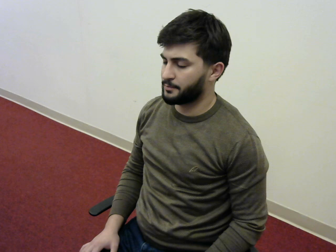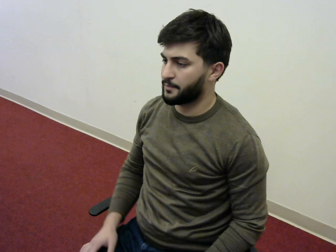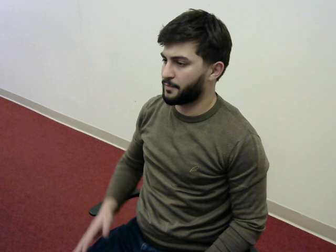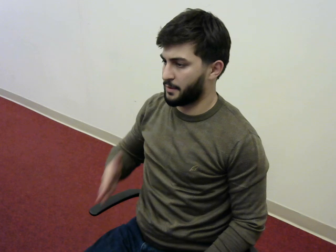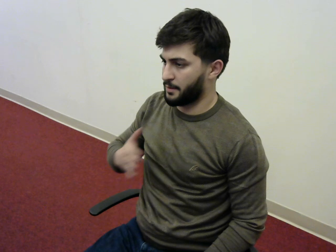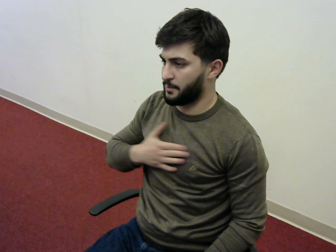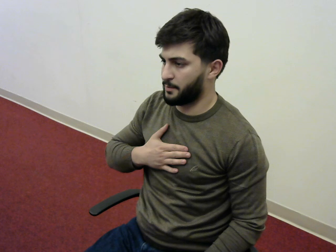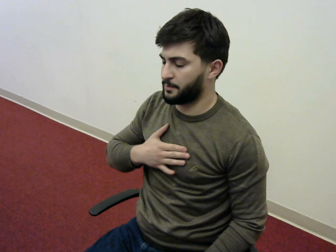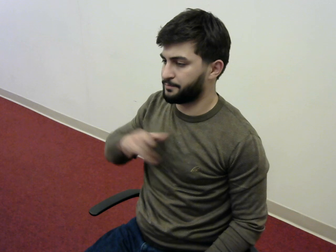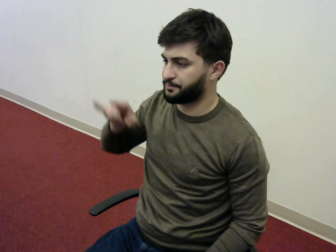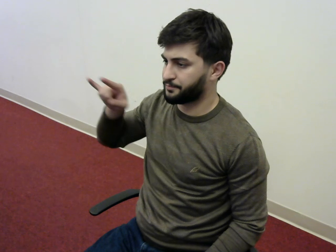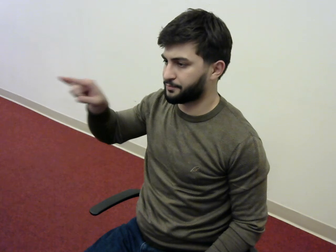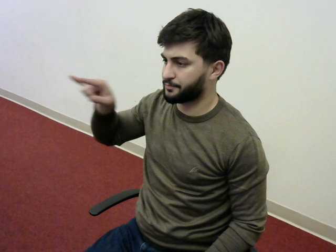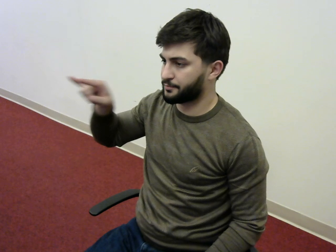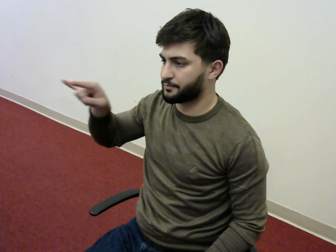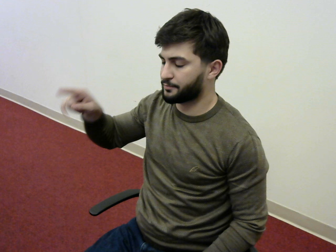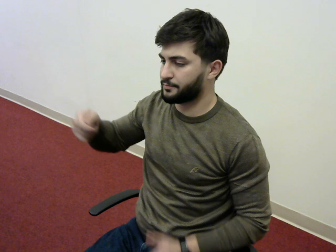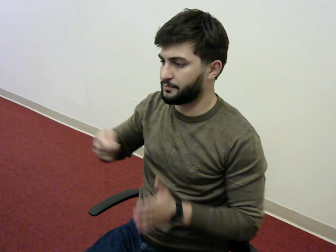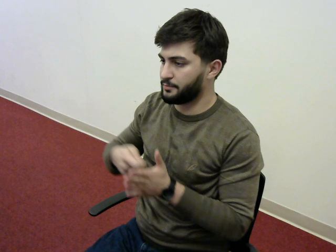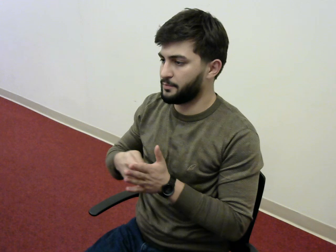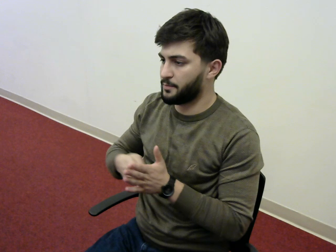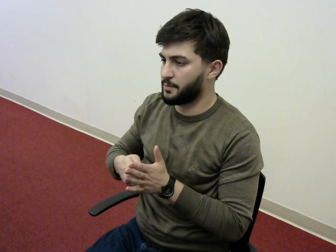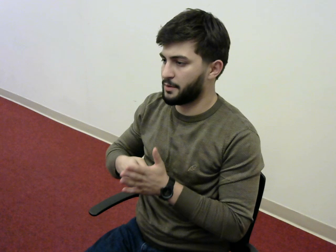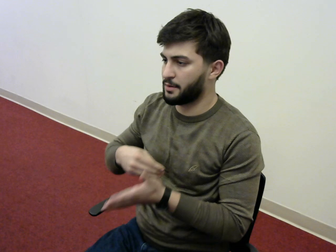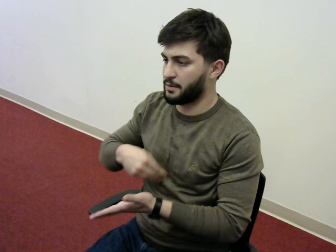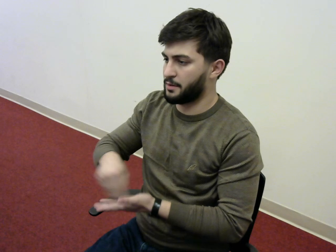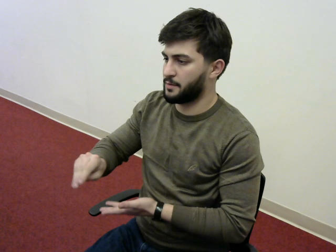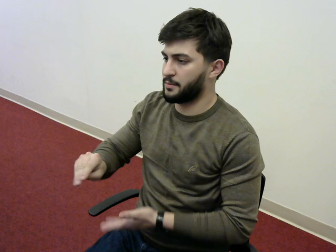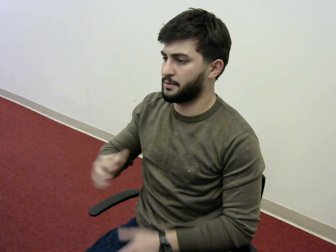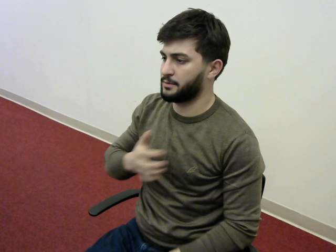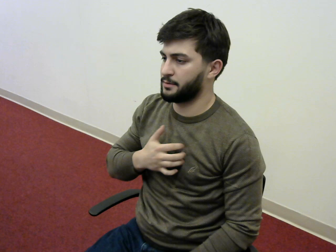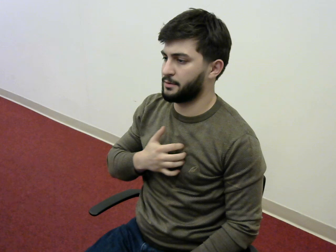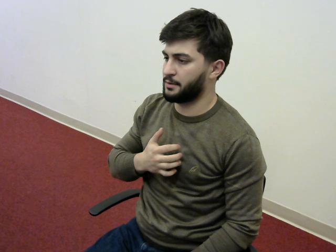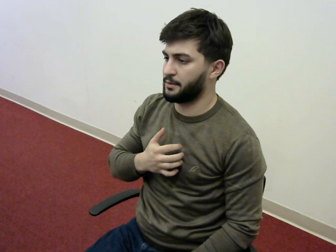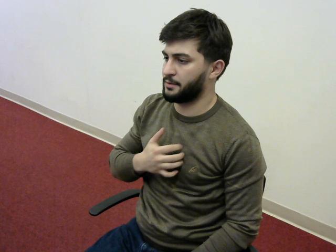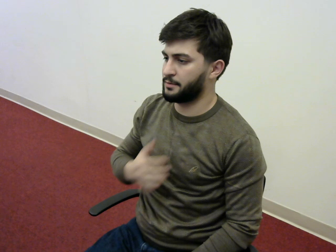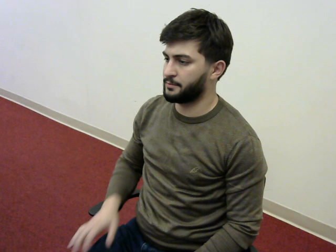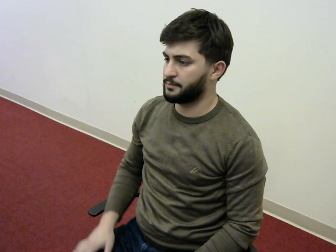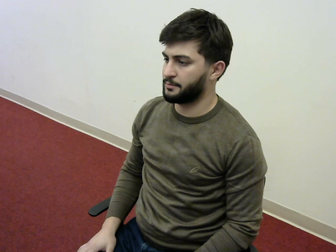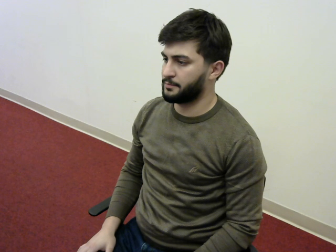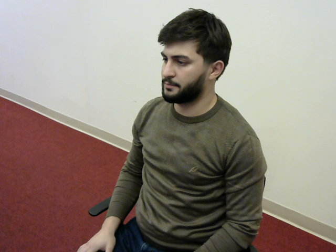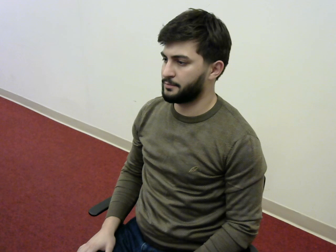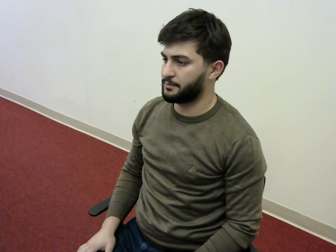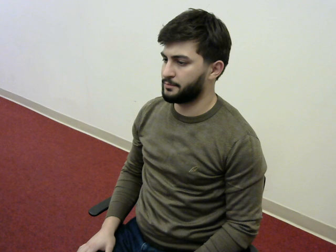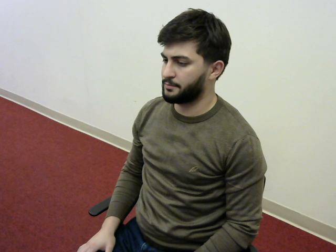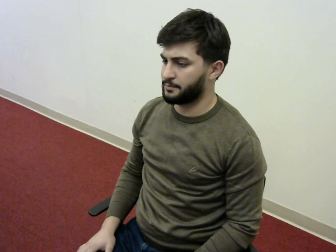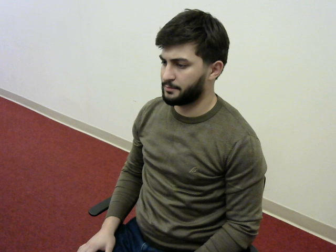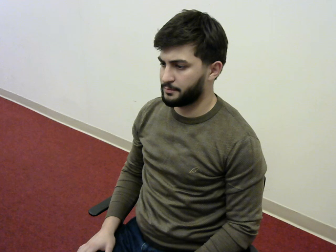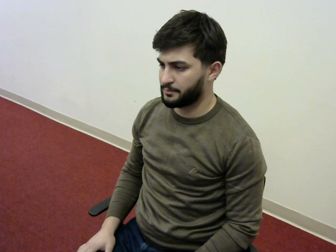Mən təyyarə bileti almaq istəyirəm